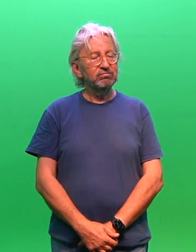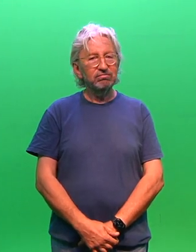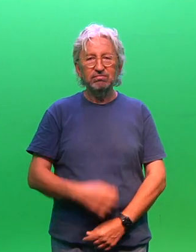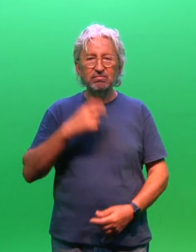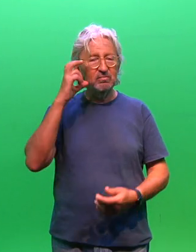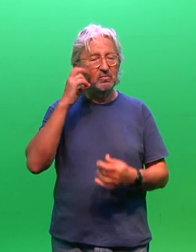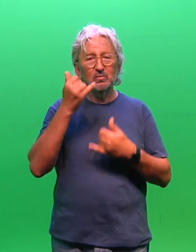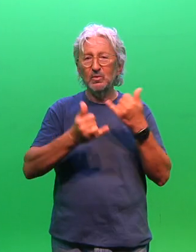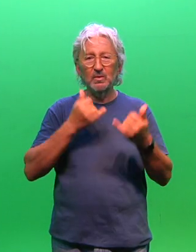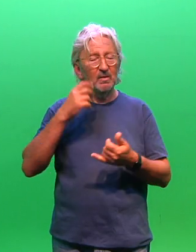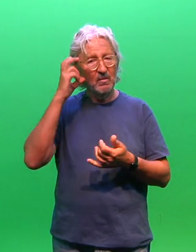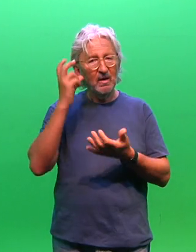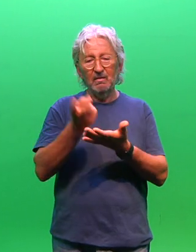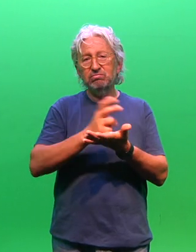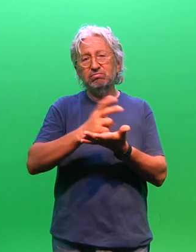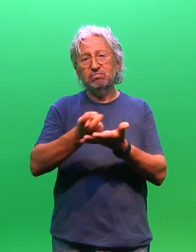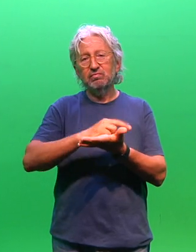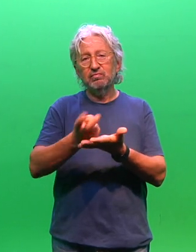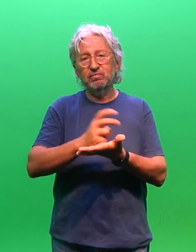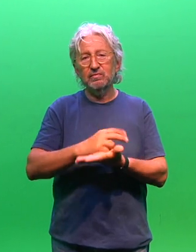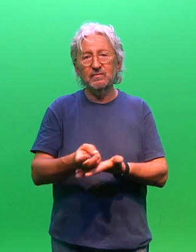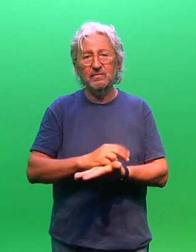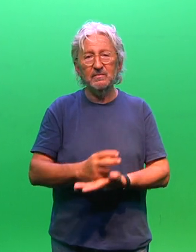Tinc molts problemes per dormir, no puc dormir.